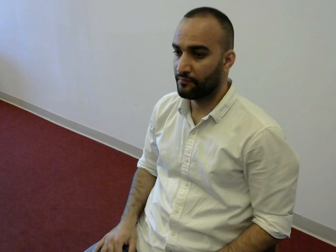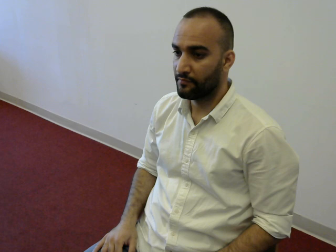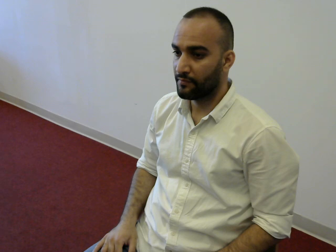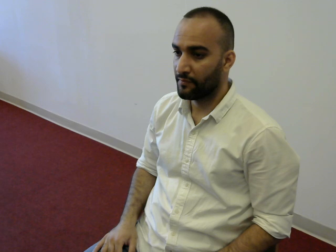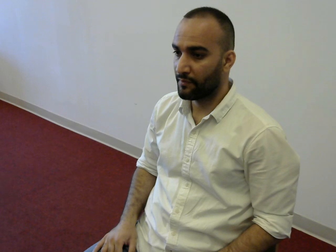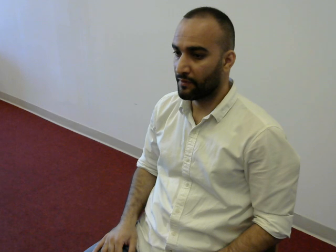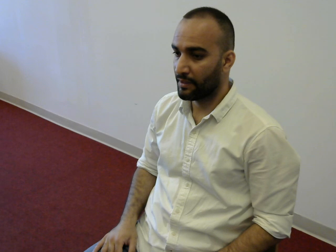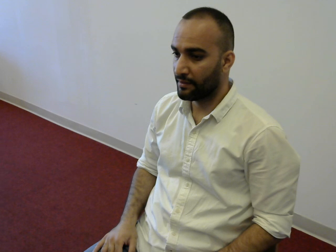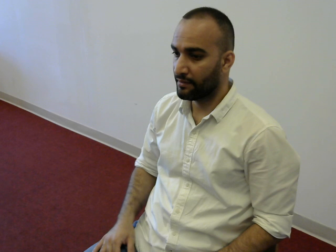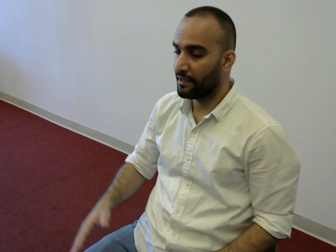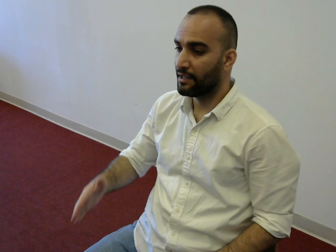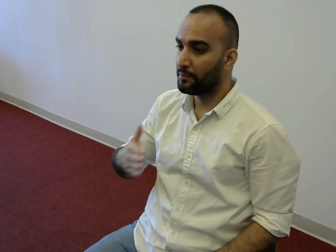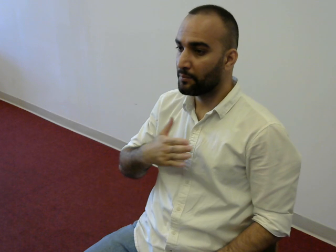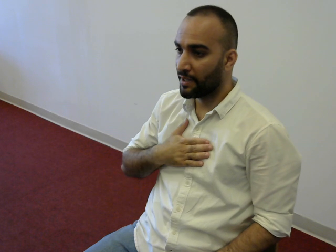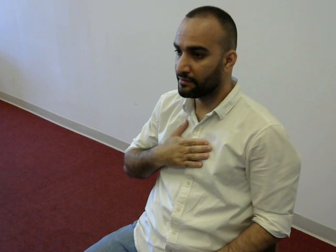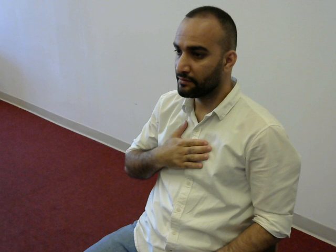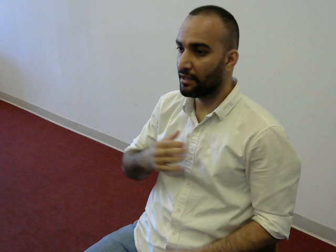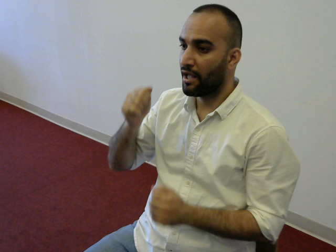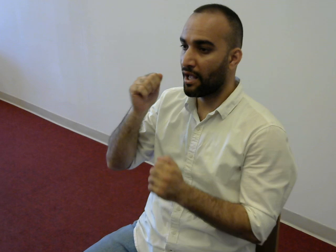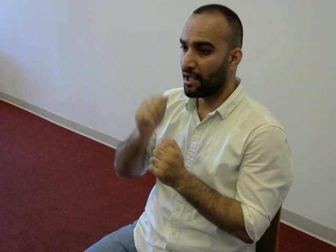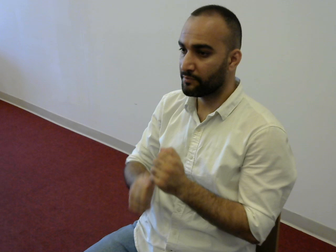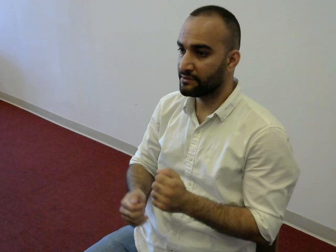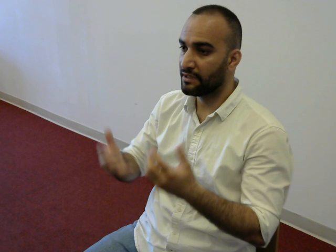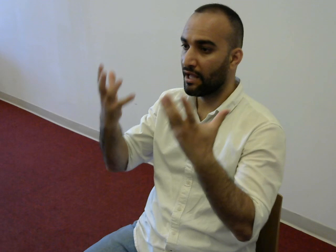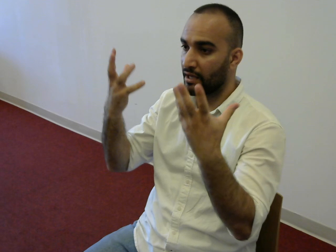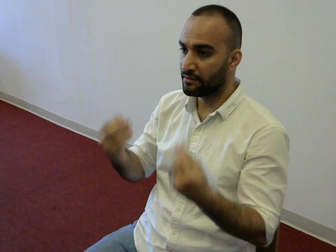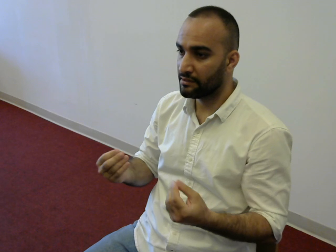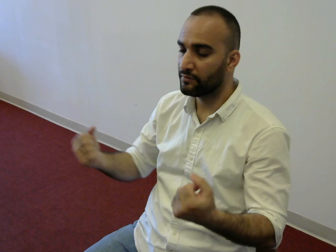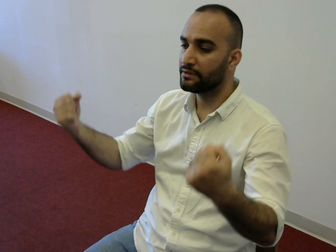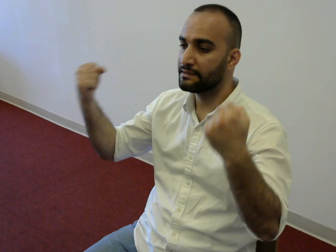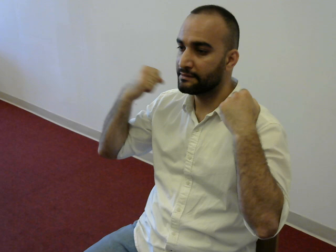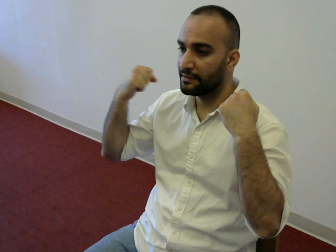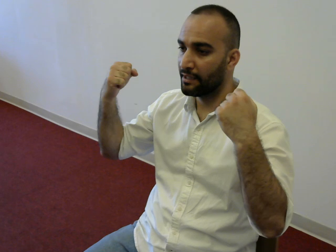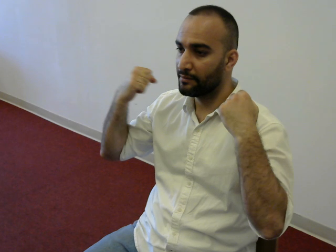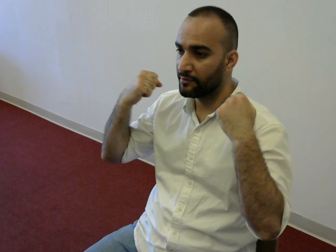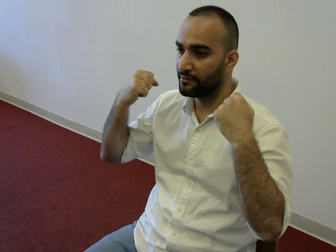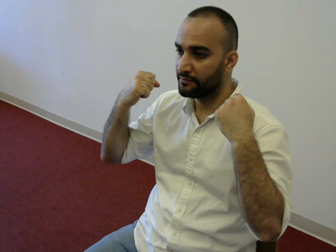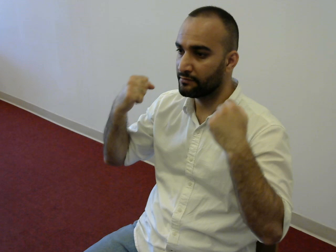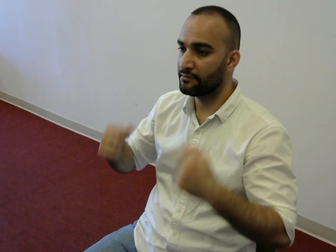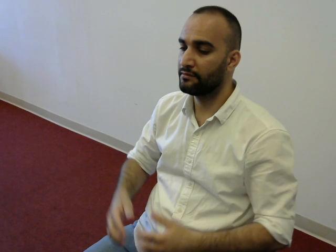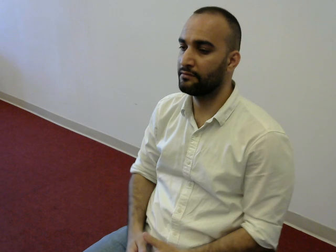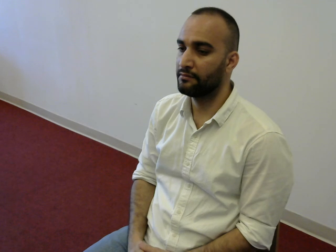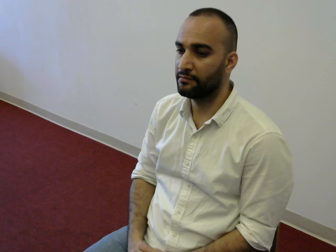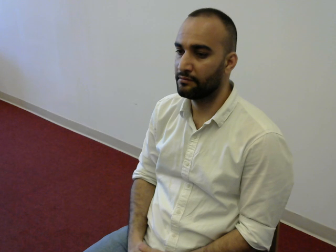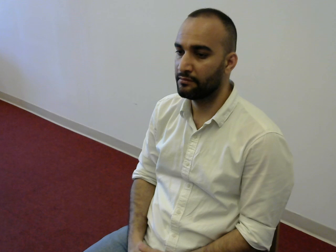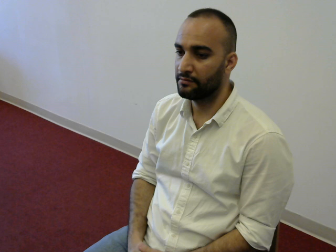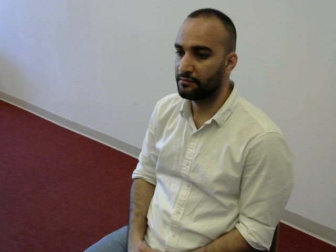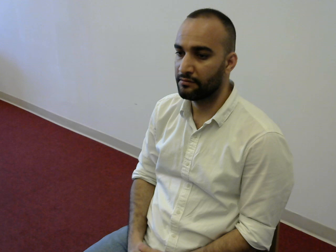Mən hər gün idman edirəm